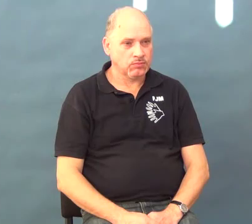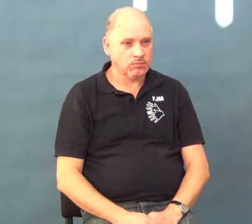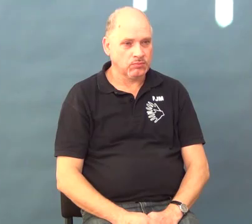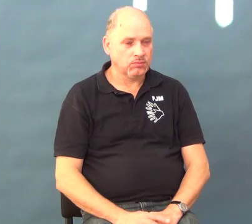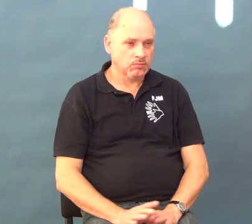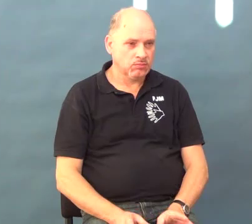Już.